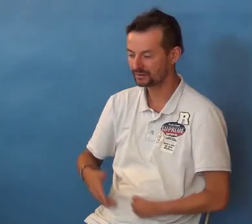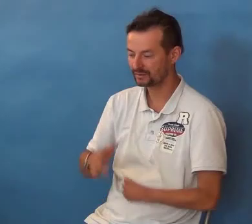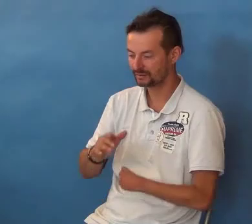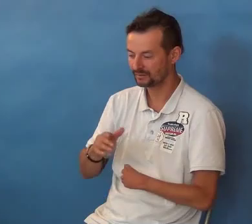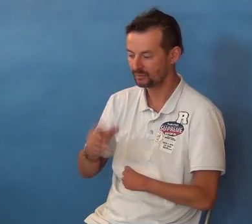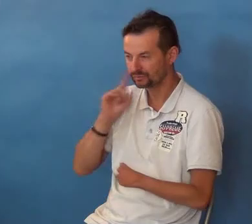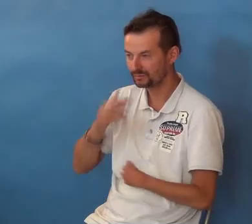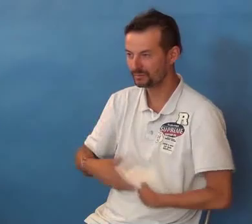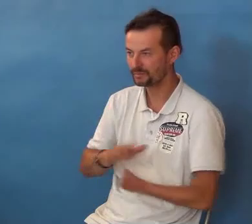Męskie majtki.